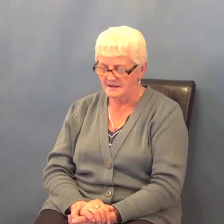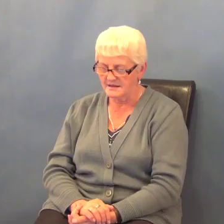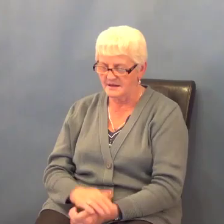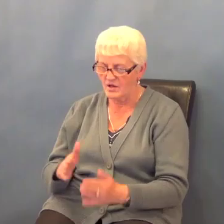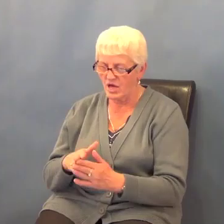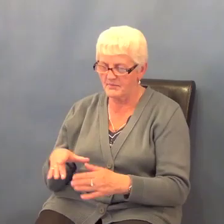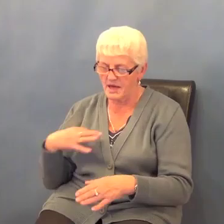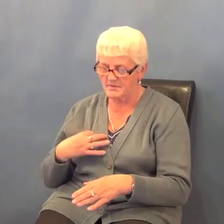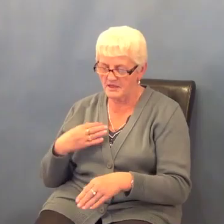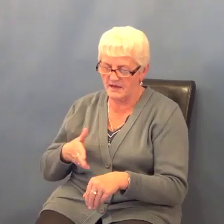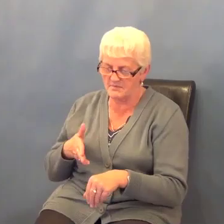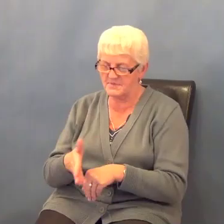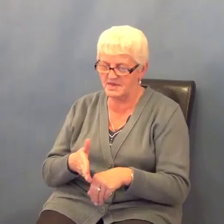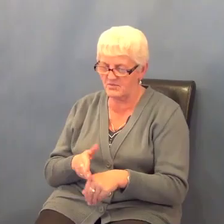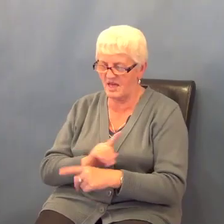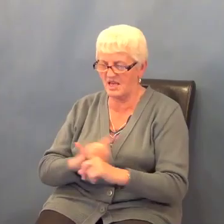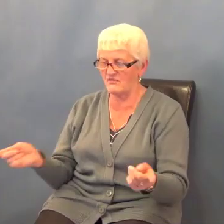Nie wolno prywatnie w domu piłować.